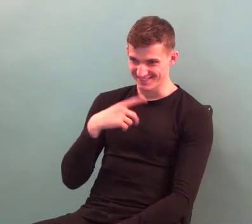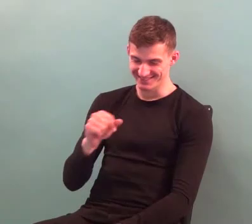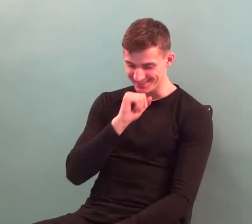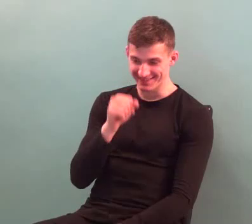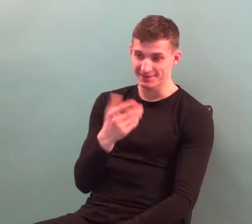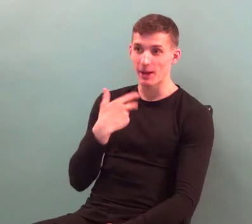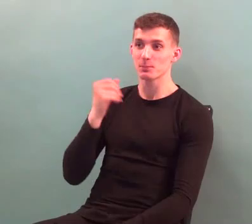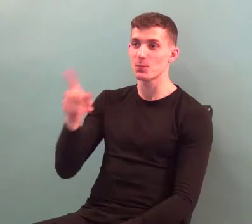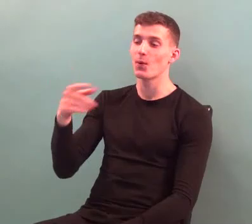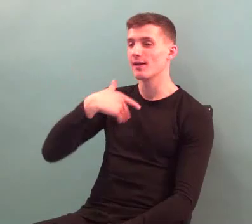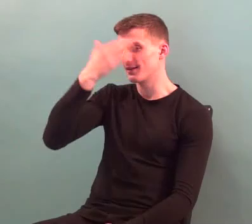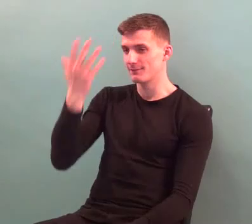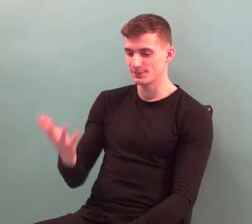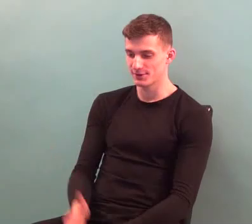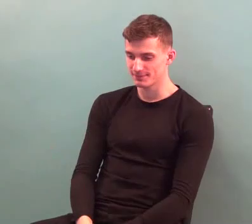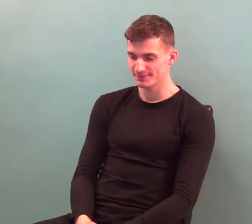Ja nigdy nie tam pójdę, to gdzieś jest, ale nie wiem gdzie.